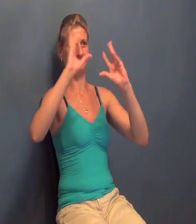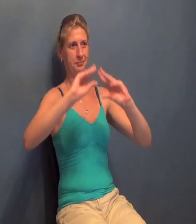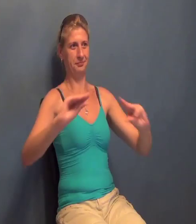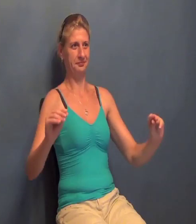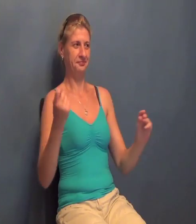Dziwne.